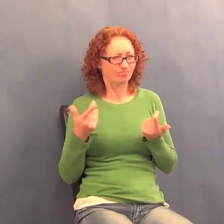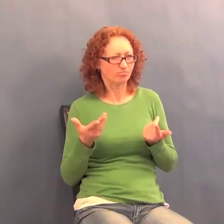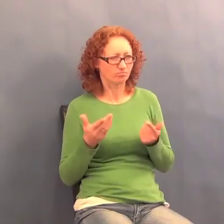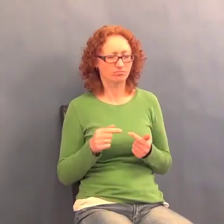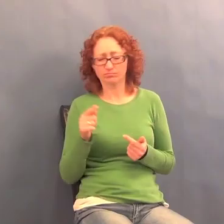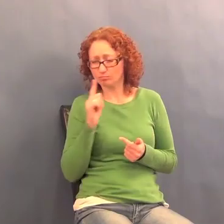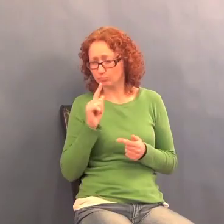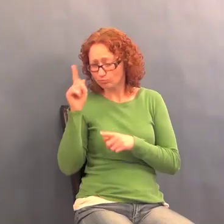Chłopak o tym wie i widzi.